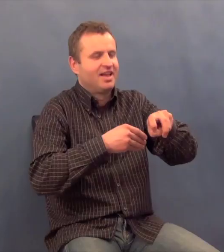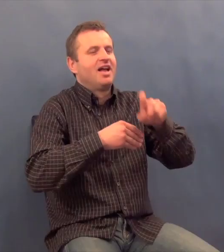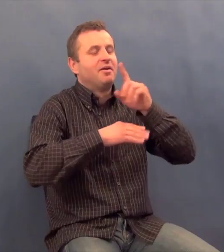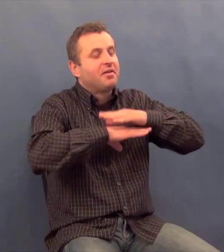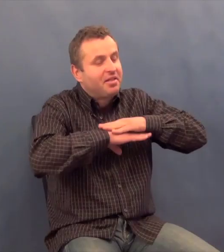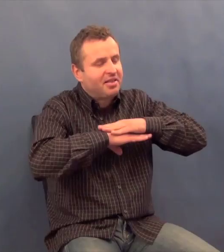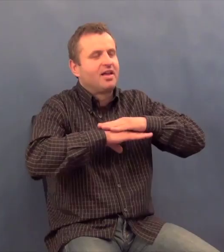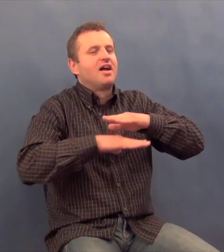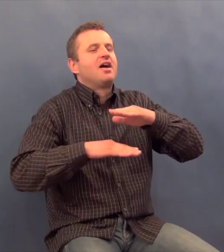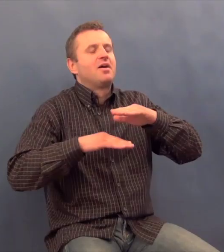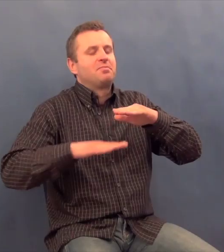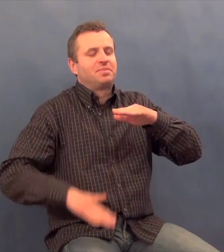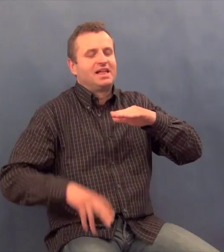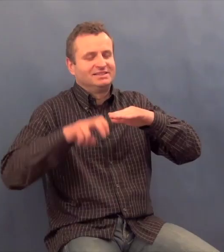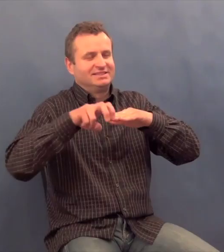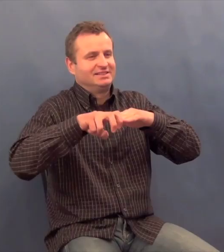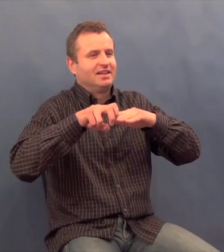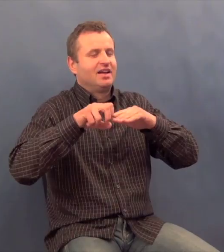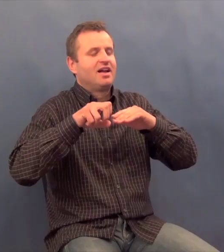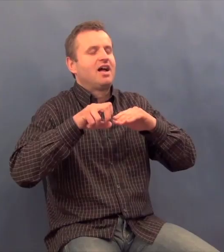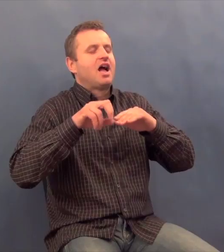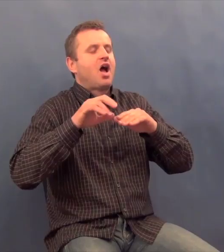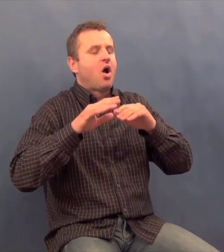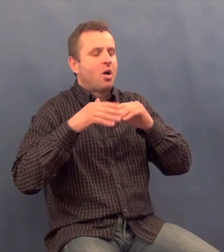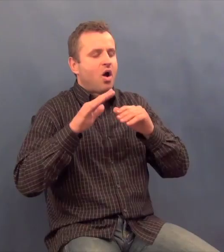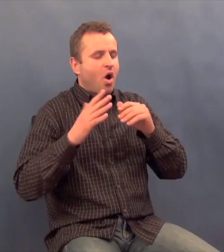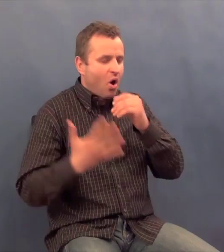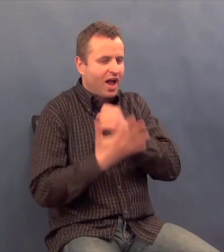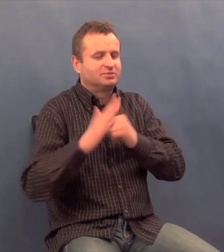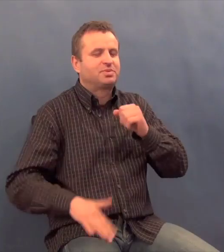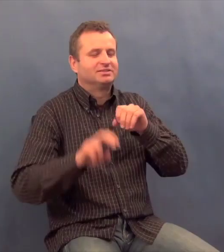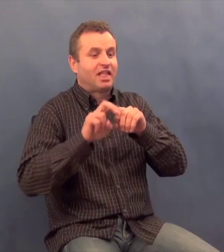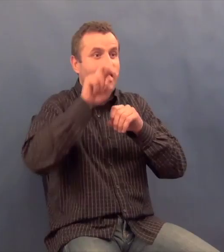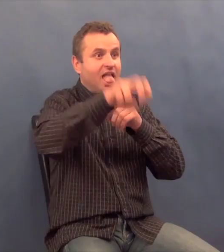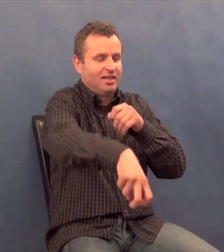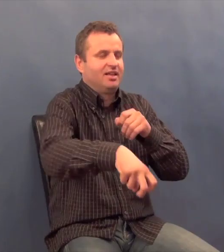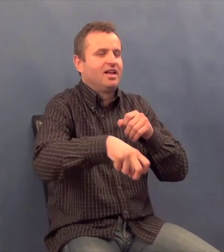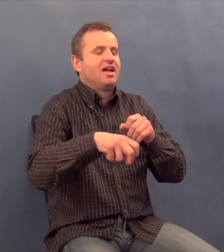Chłopiec wygląda przez okno, a pies siedzi na parapecie. Nagle pies wyskakuje.